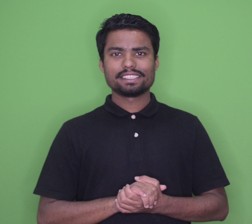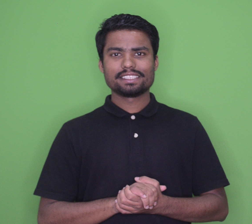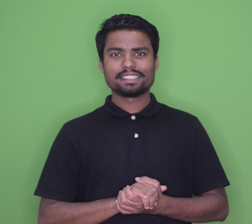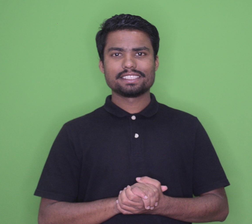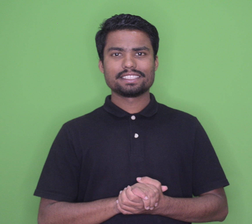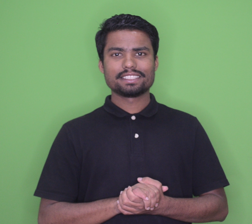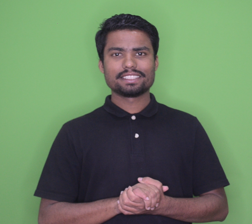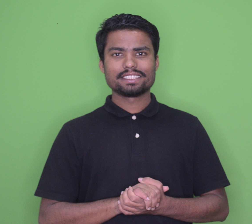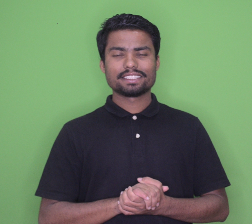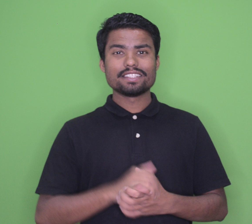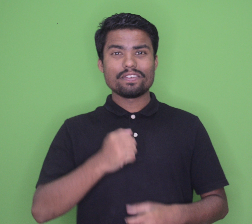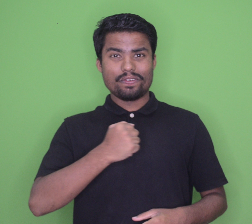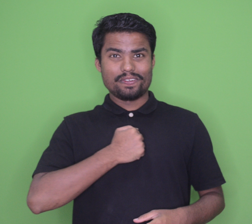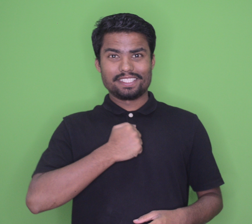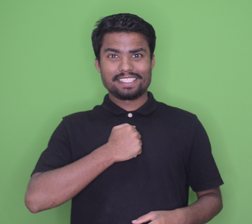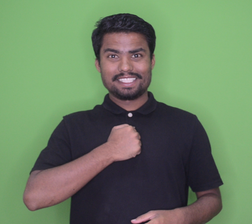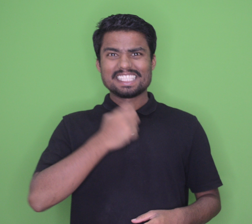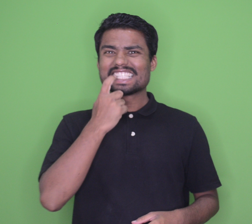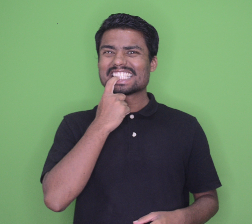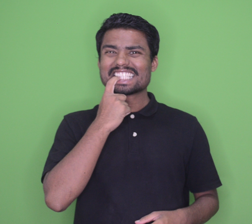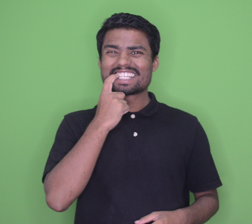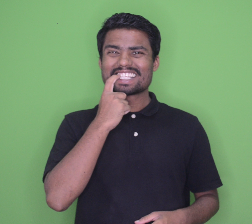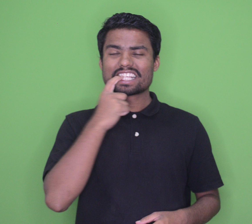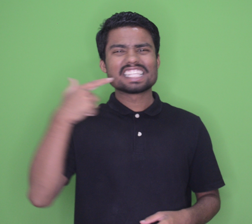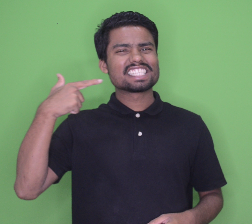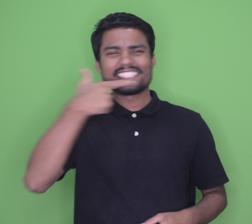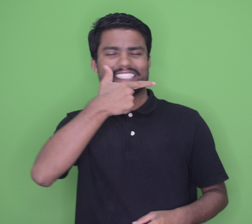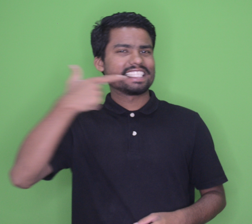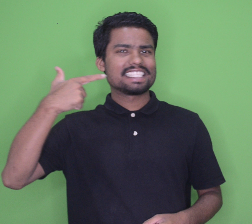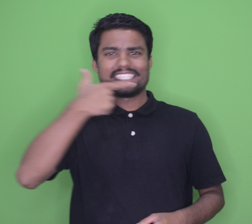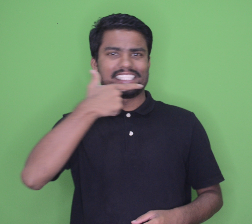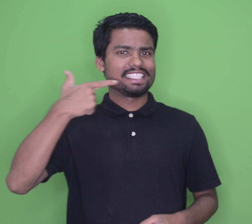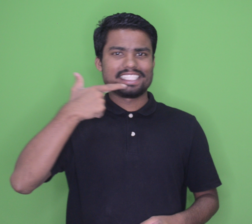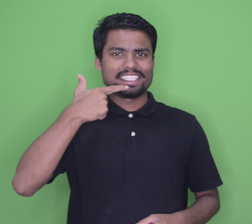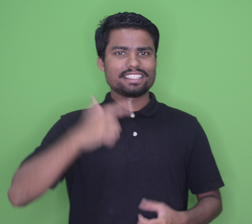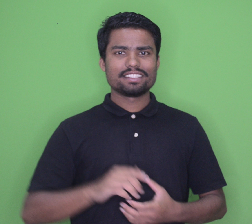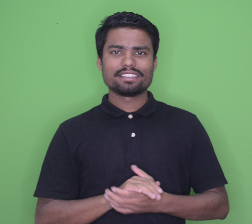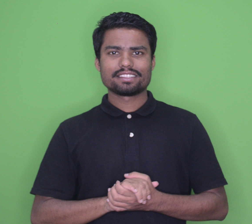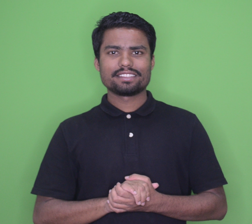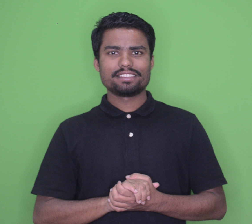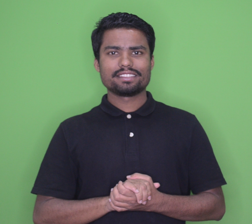i brush my teeth